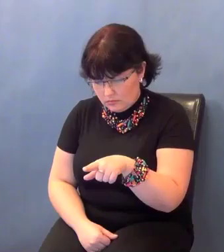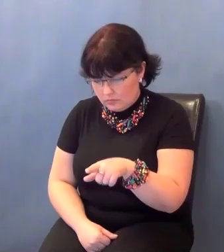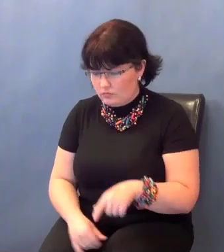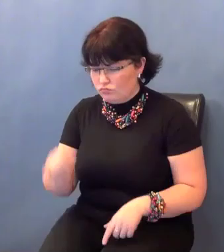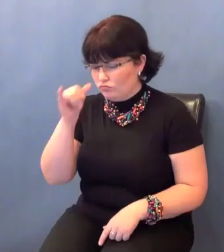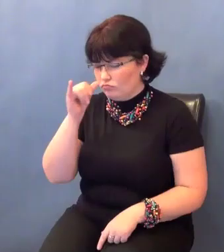Nie mogę.